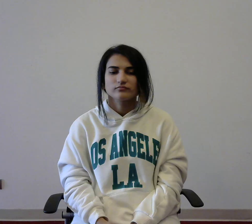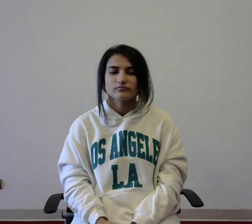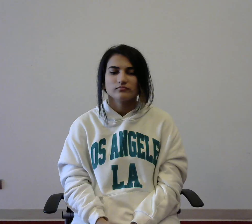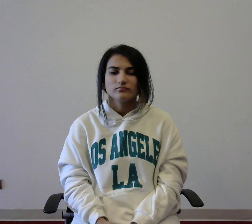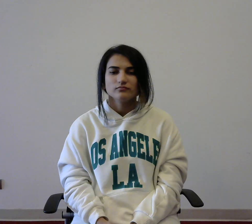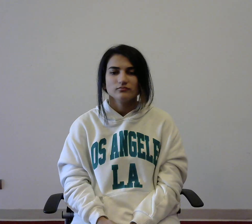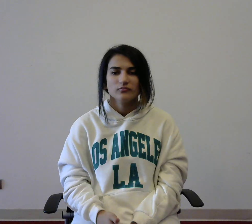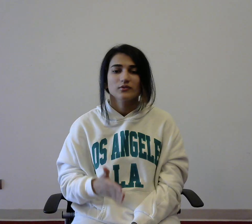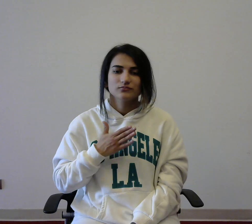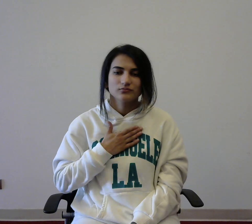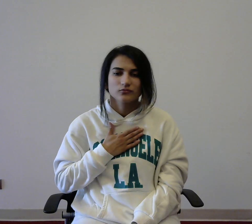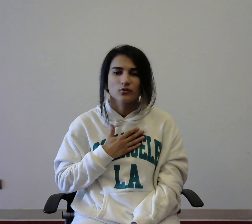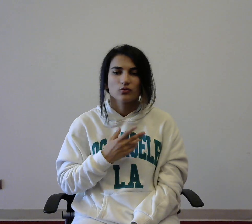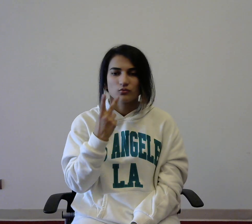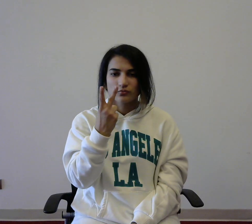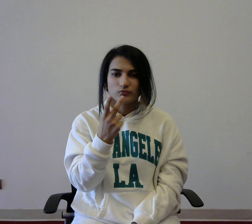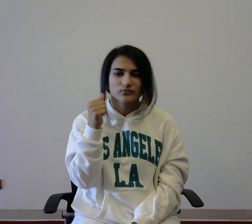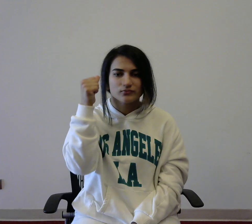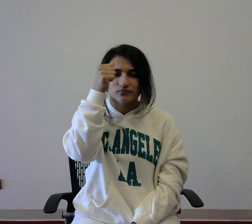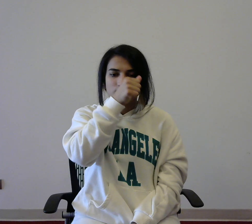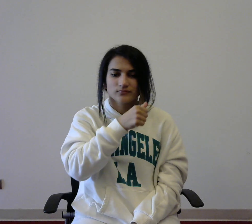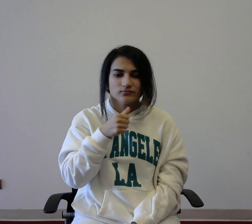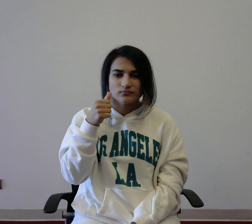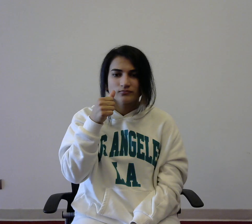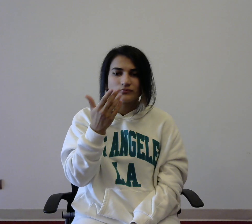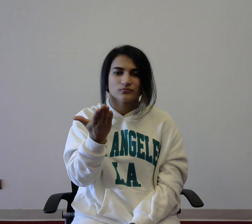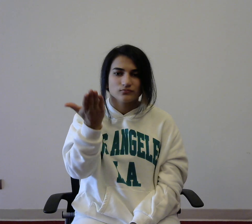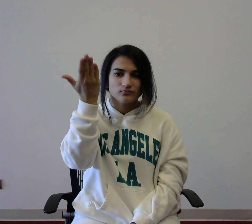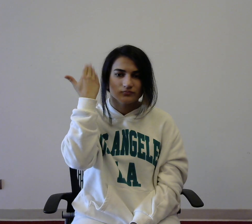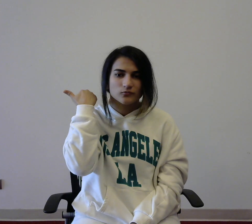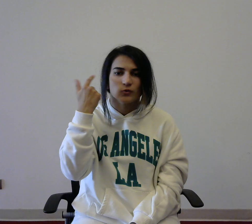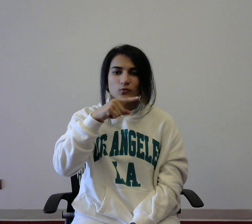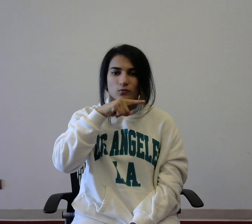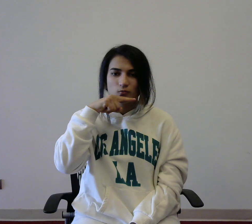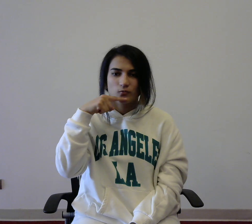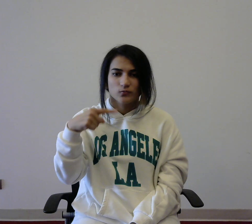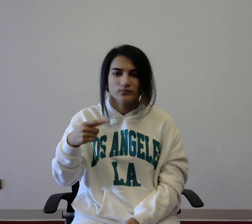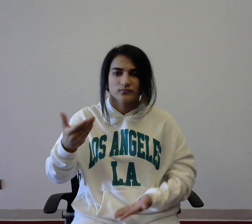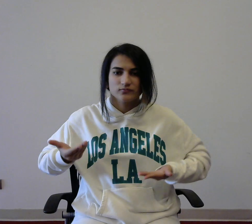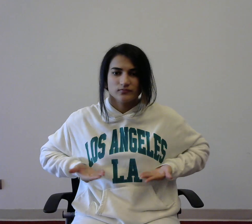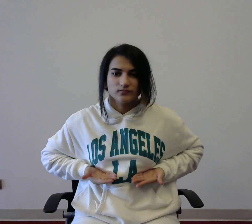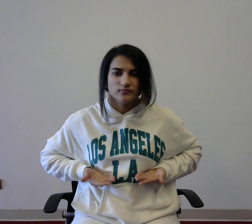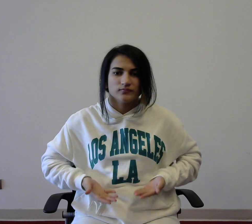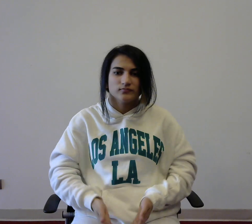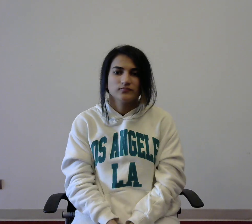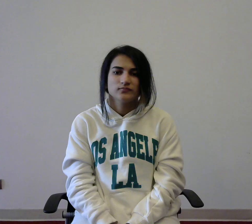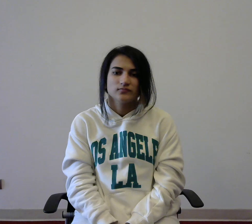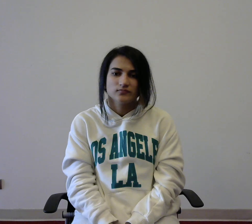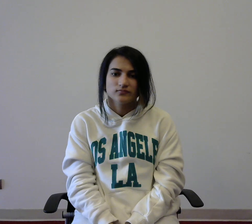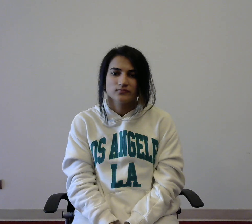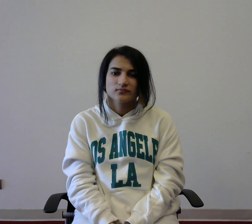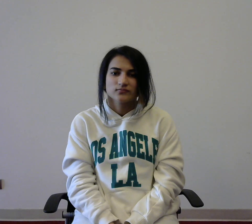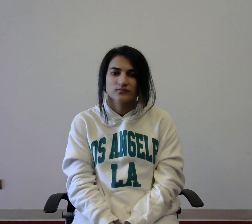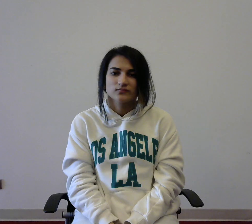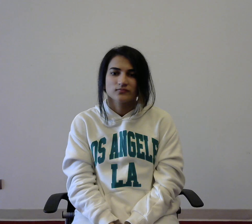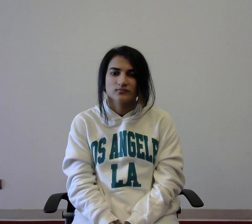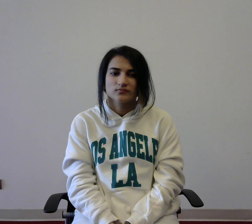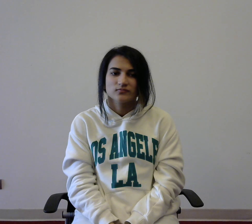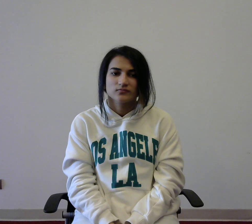Mən iki il öncə Rusiyada yaşayırdım